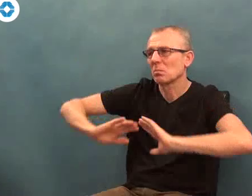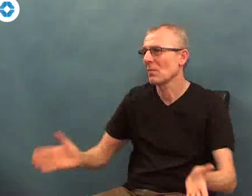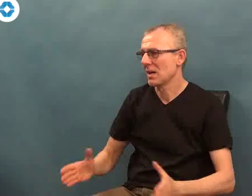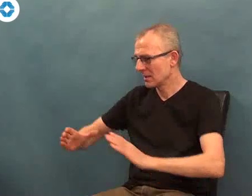Zaglądali do słoja.